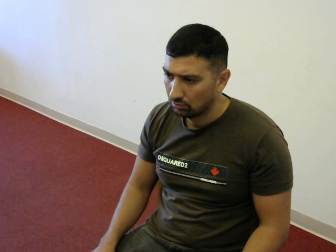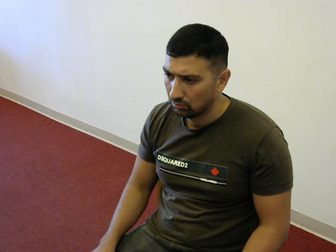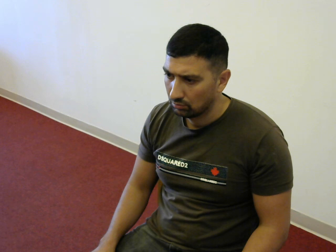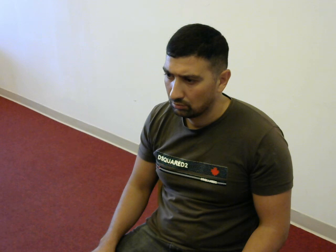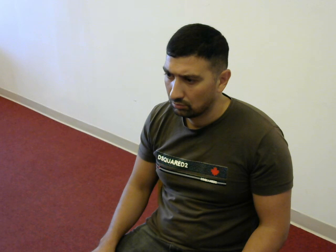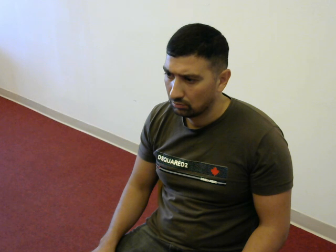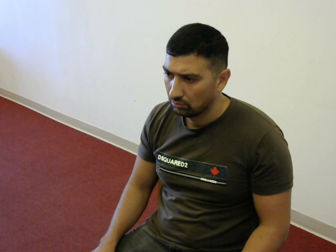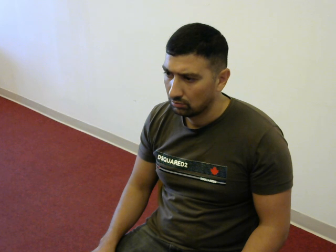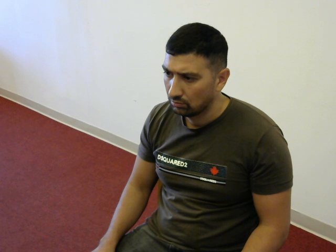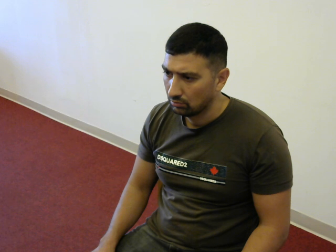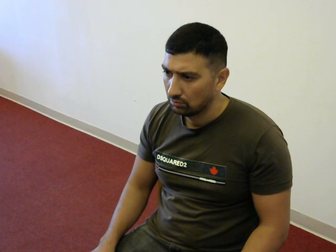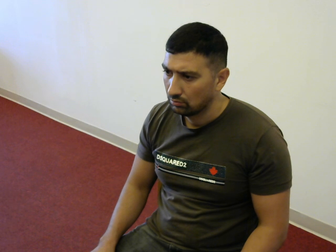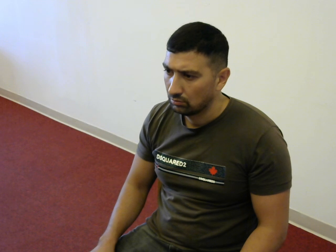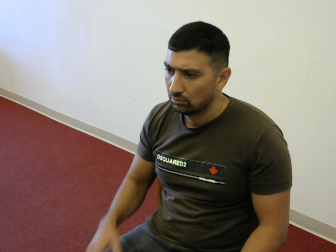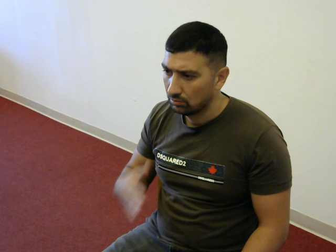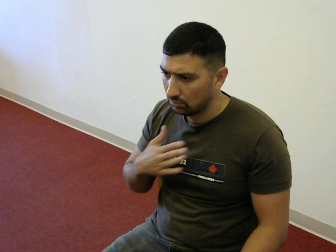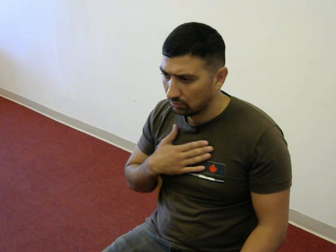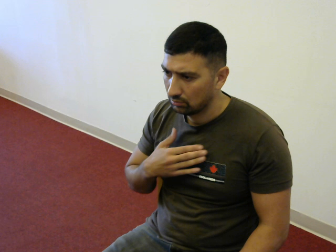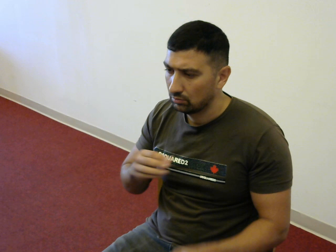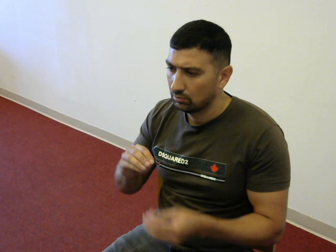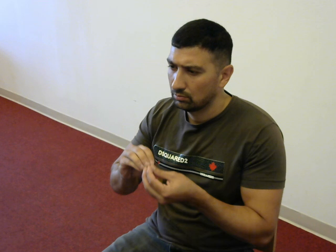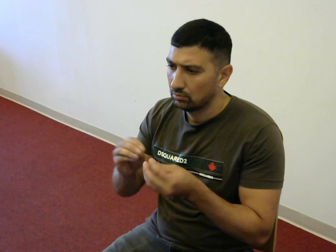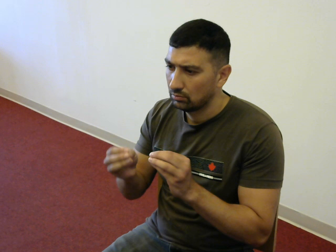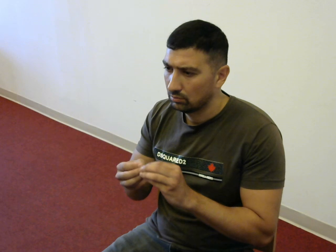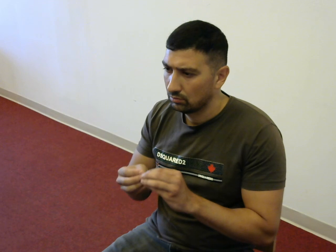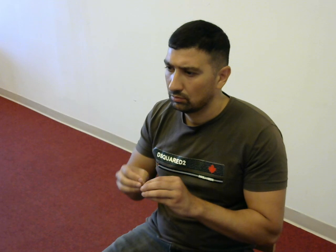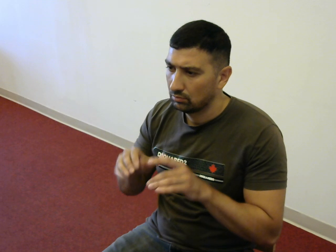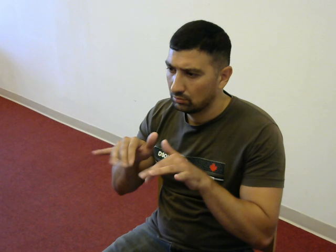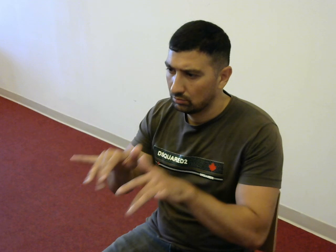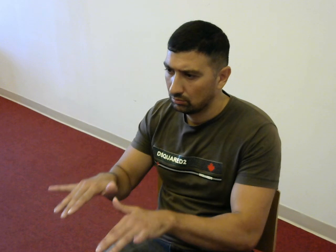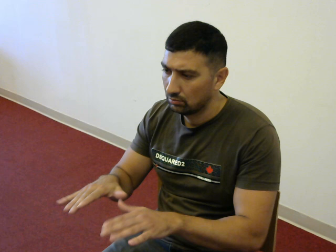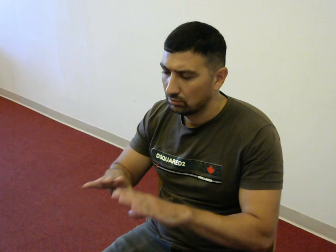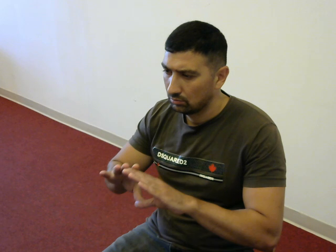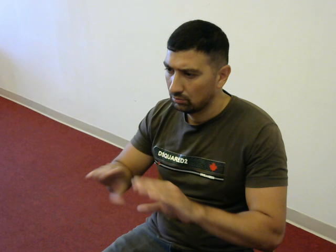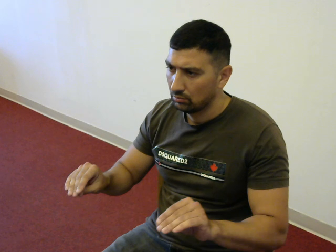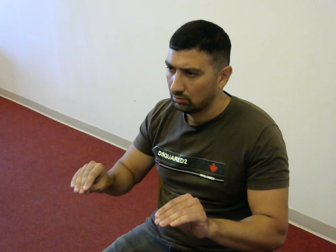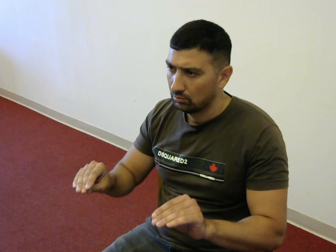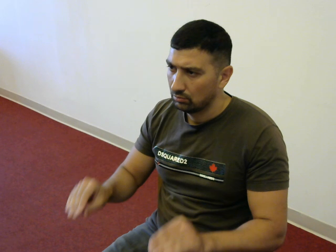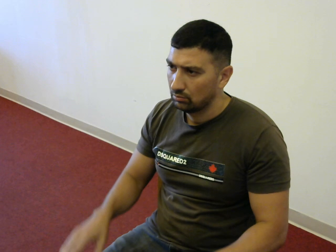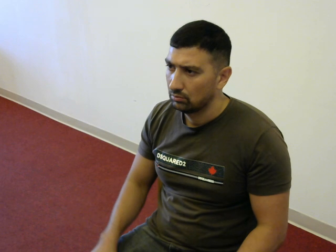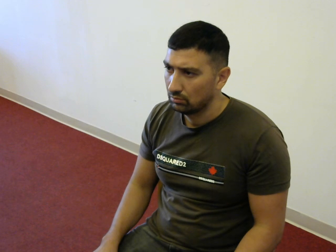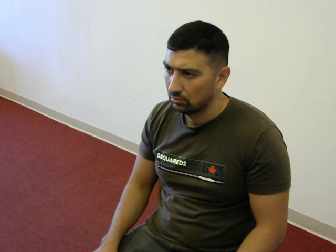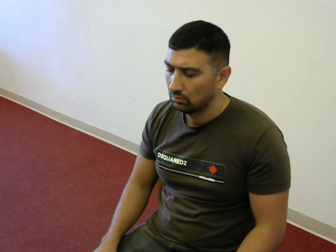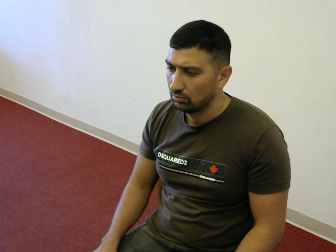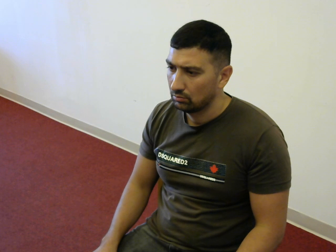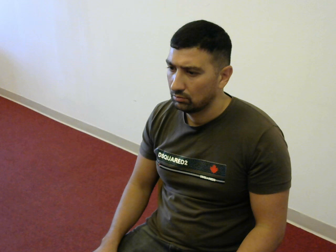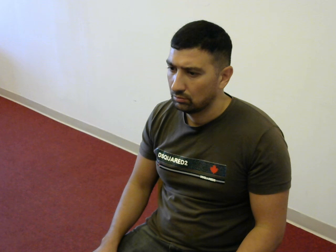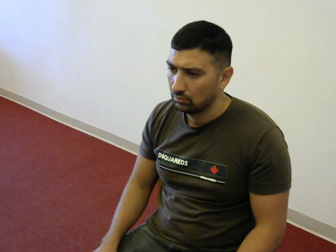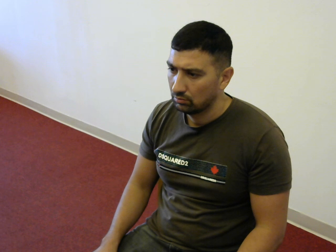Mənim problemim həll olundu